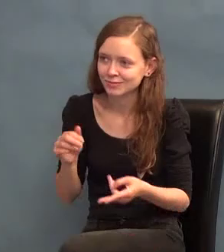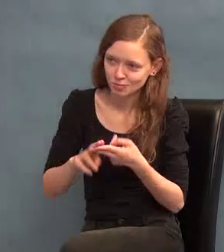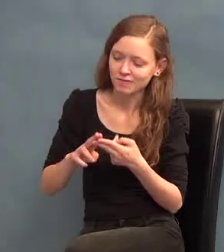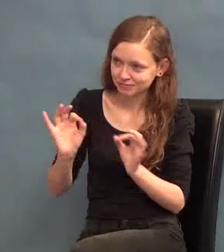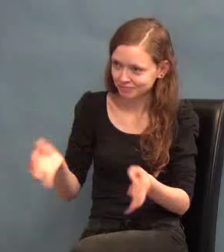Umówimy się, dobrze?